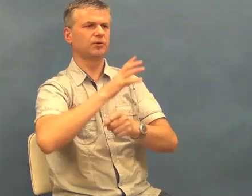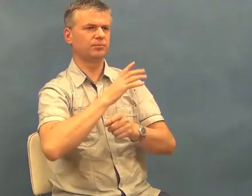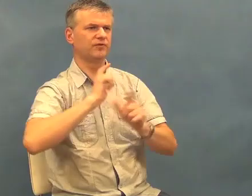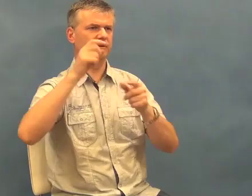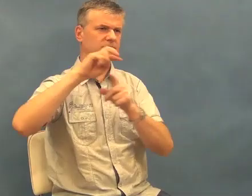Można ulec wypadkowi.